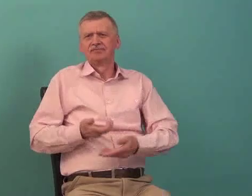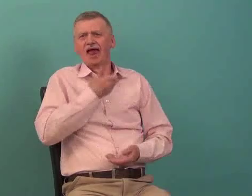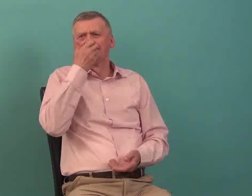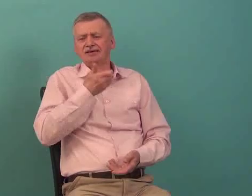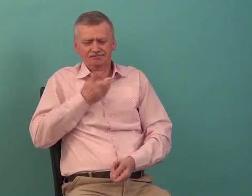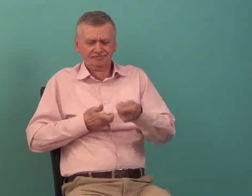Jeden odbija rakietką piłeczkę i gryzie gruszkę.